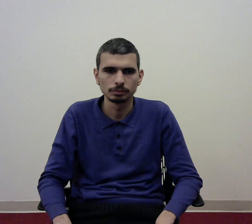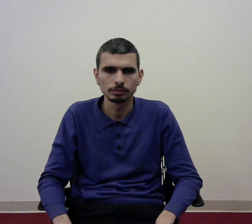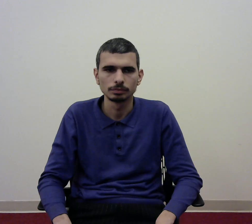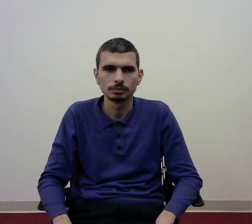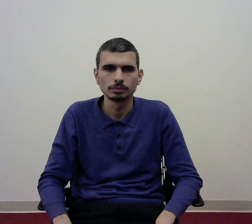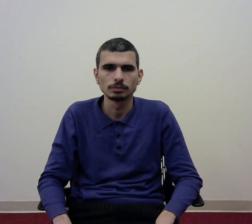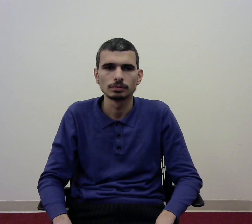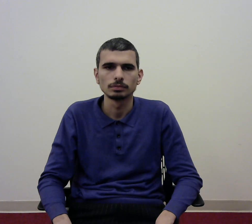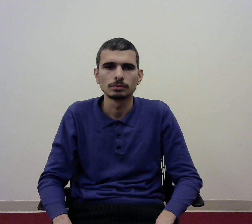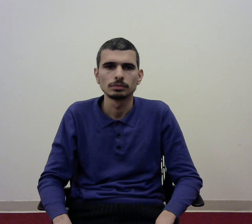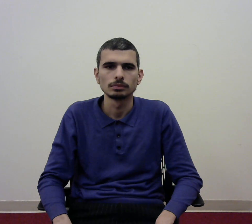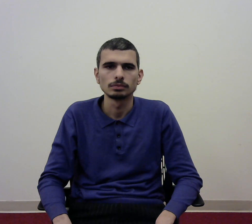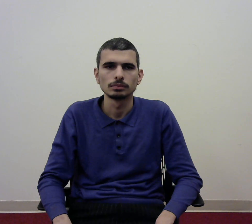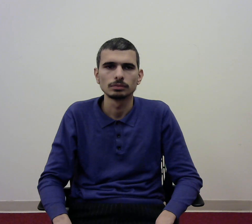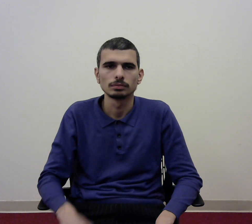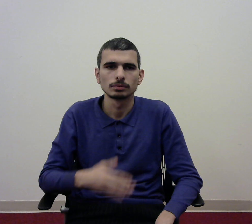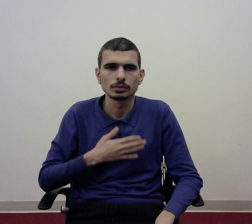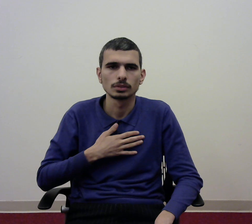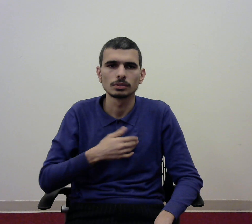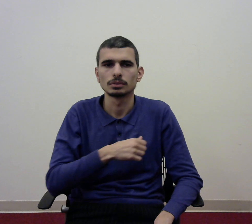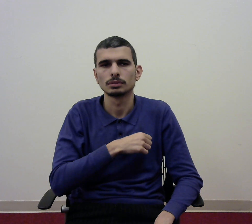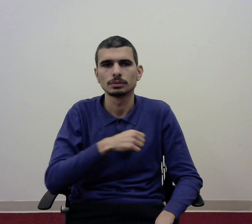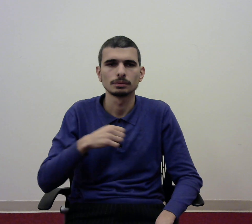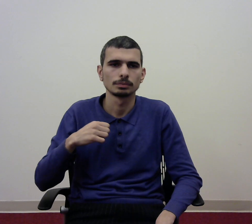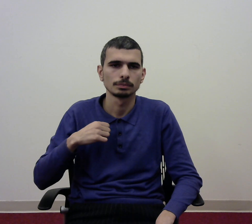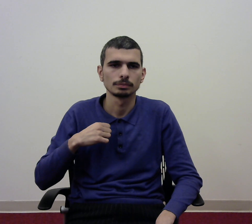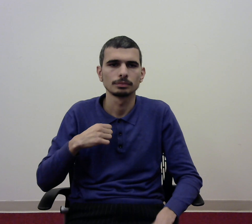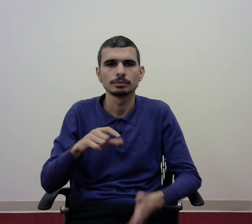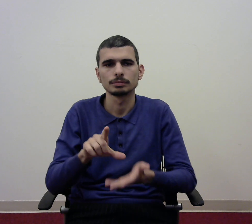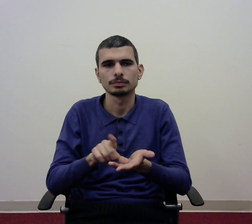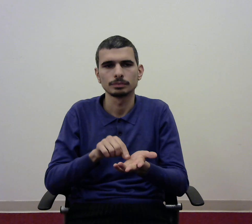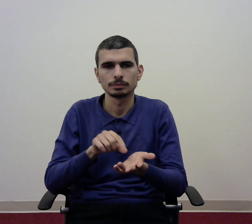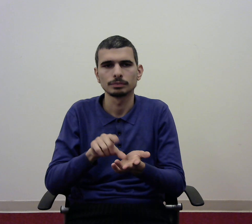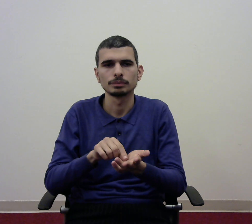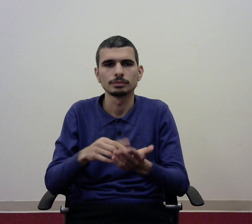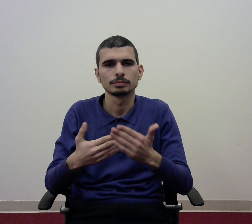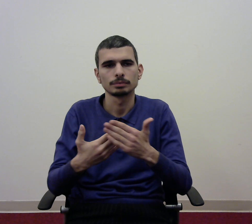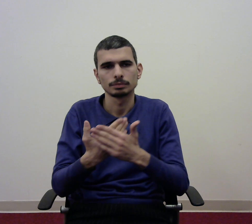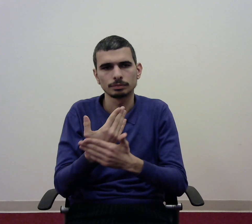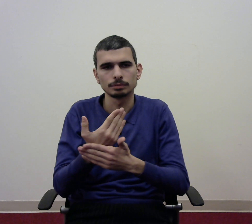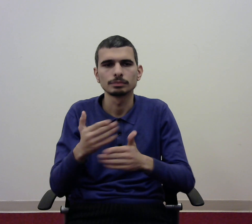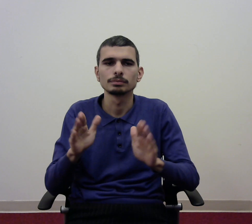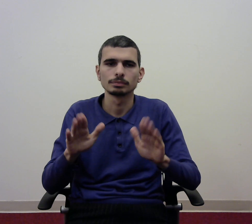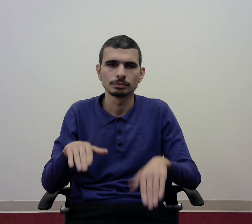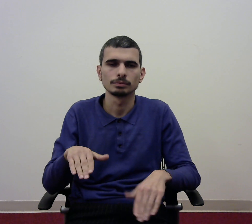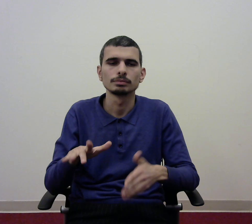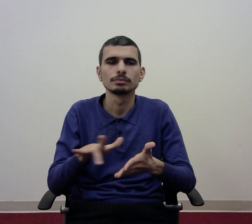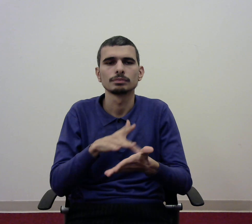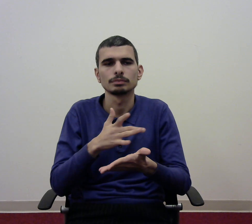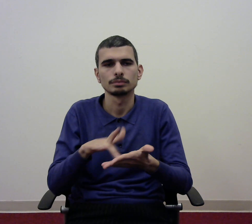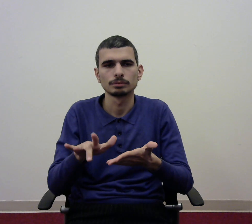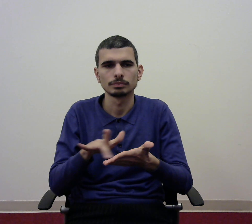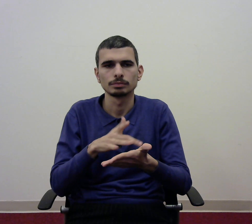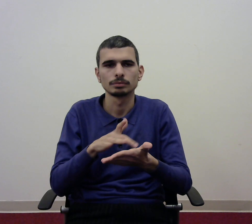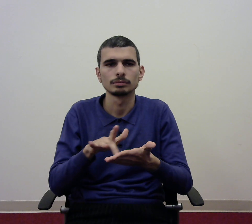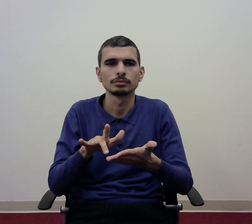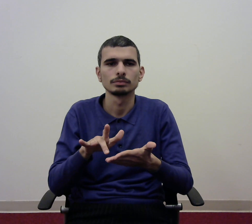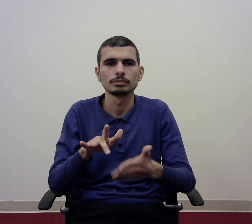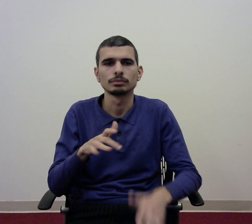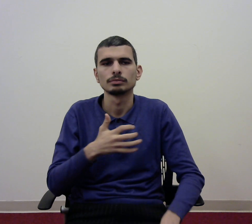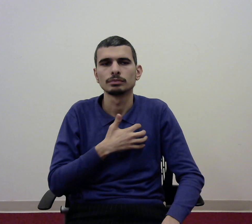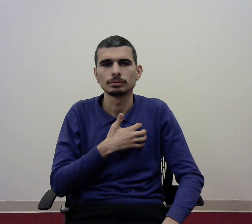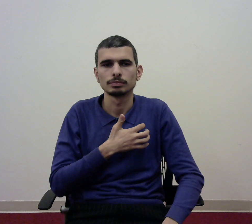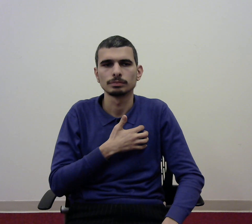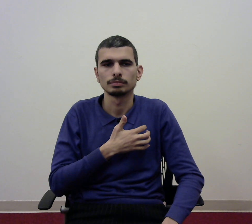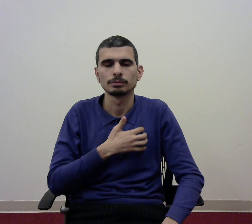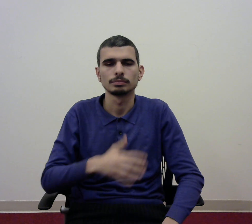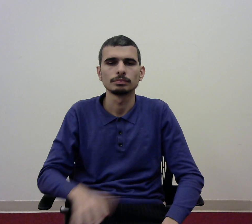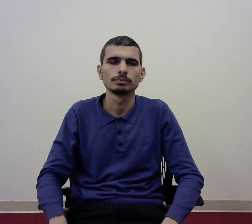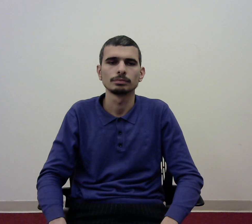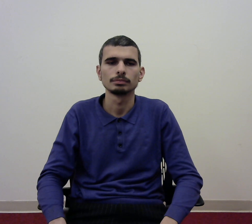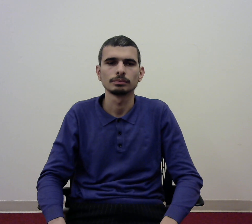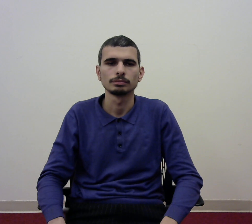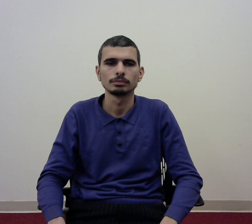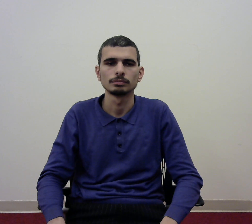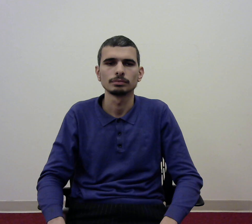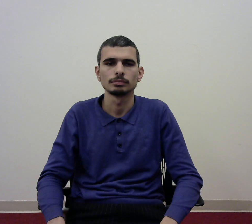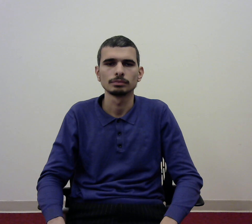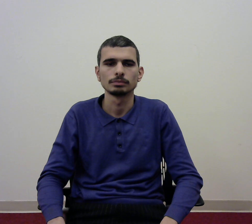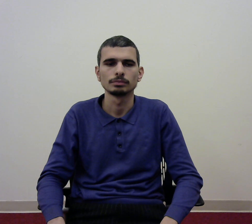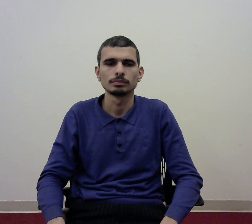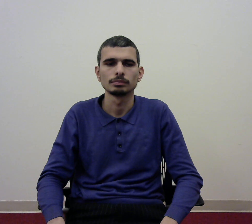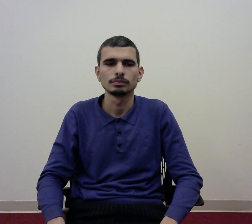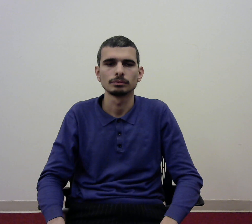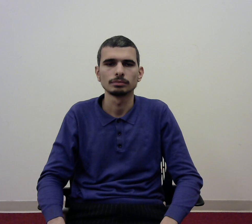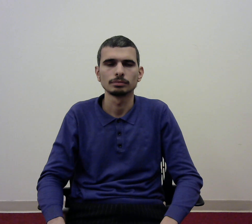Mən öz pensiyamı yenidən hesablatdırmaq istəyirəm